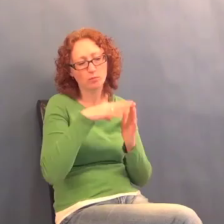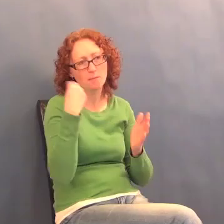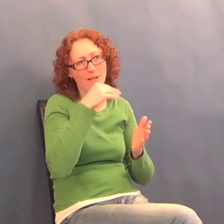Na przykład.